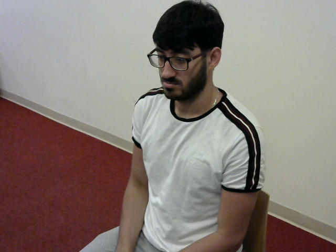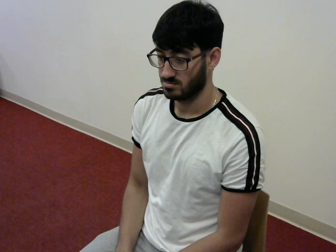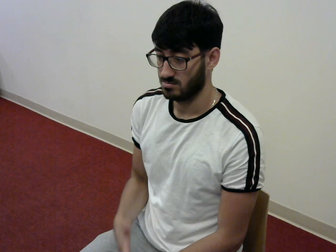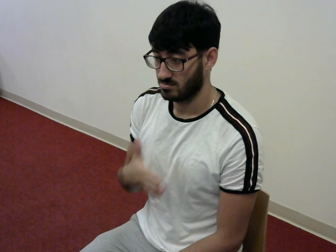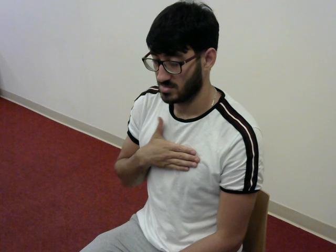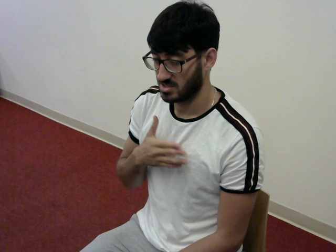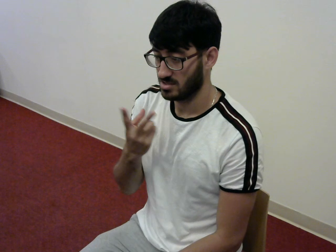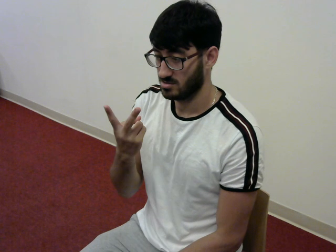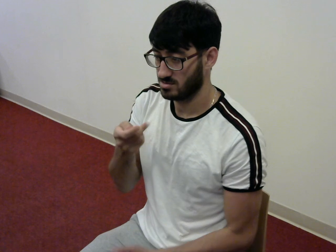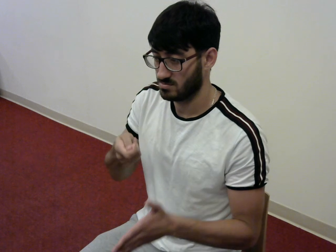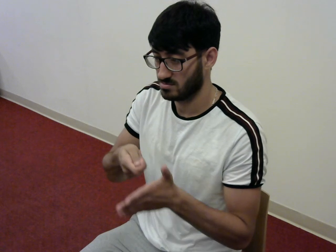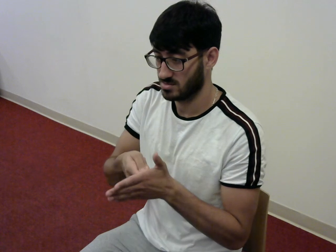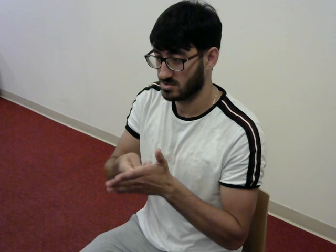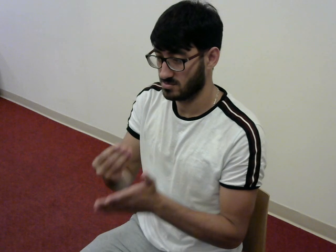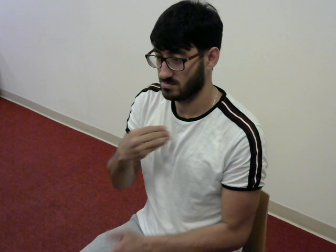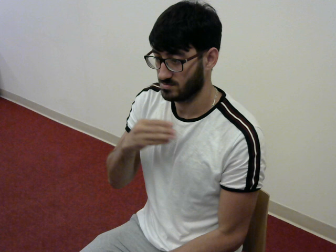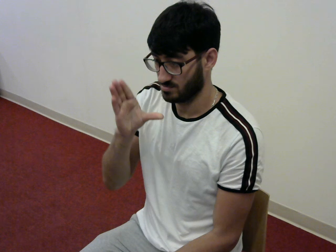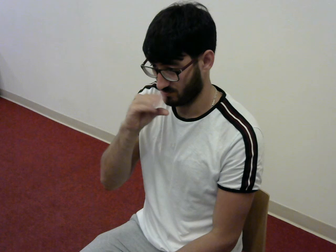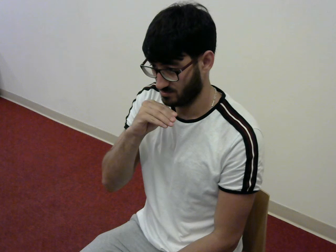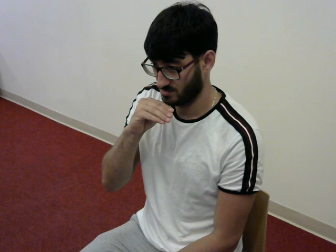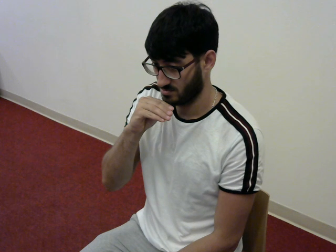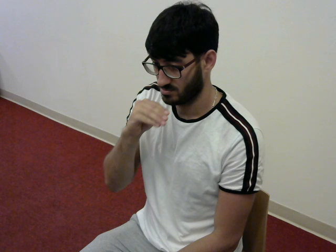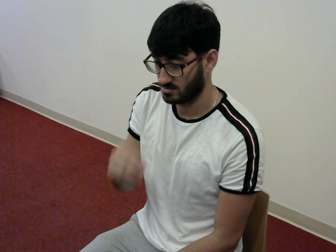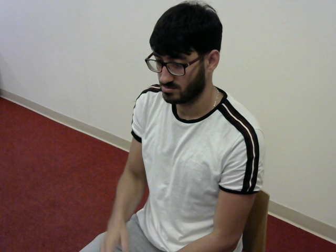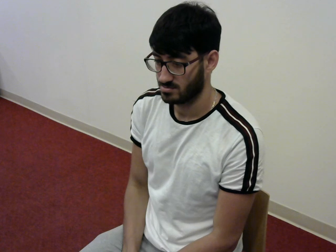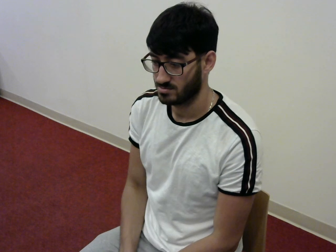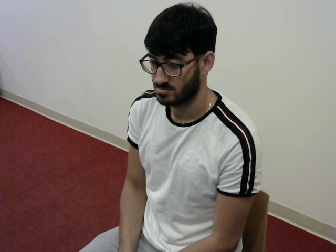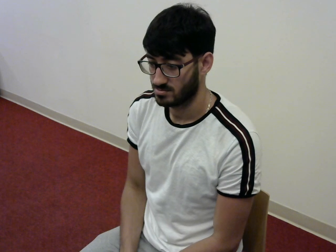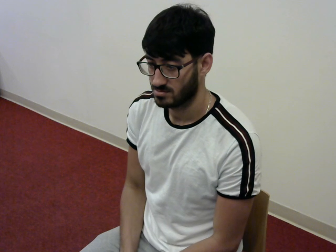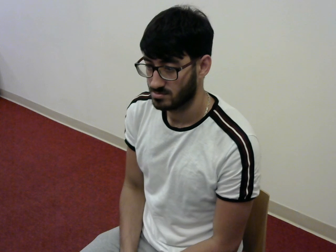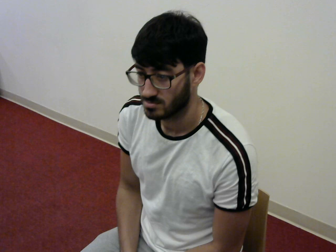Mənə 2 bilet verə bilərsinizmi?